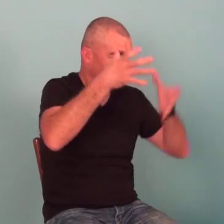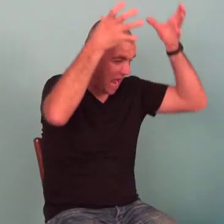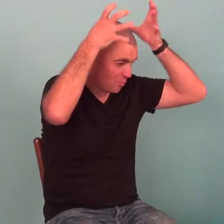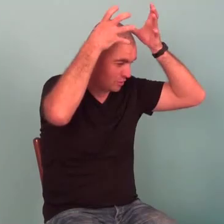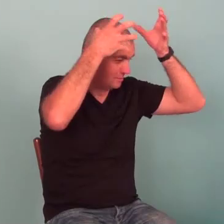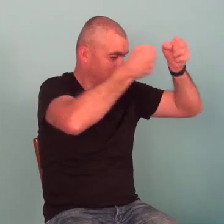Arbuz stoi na głowie.